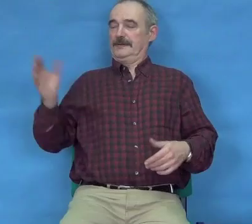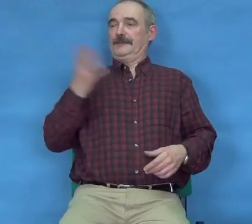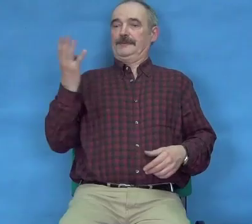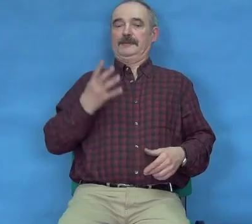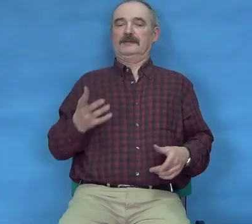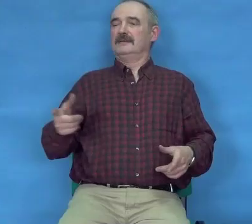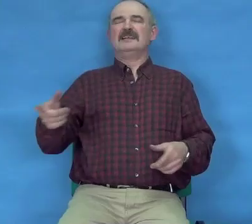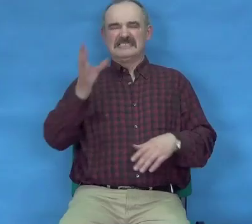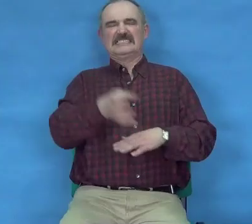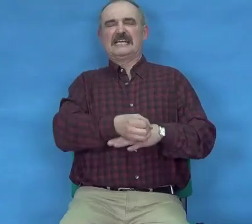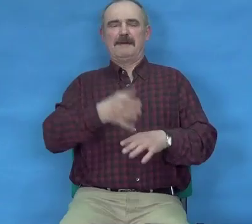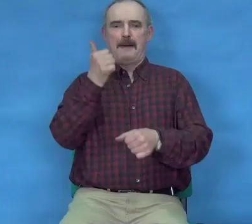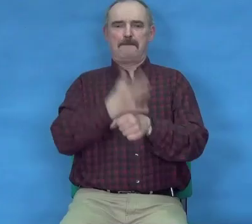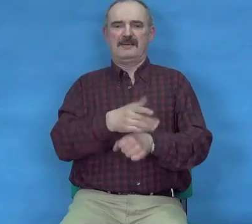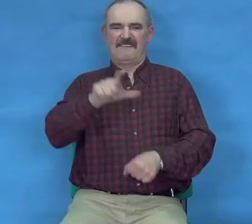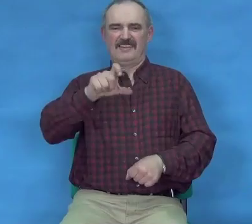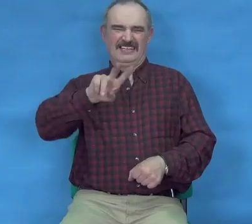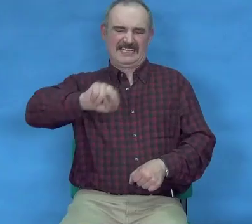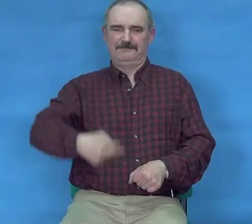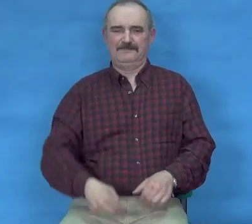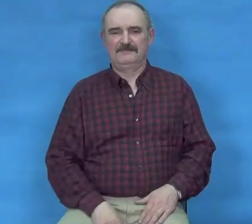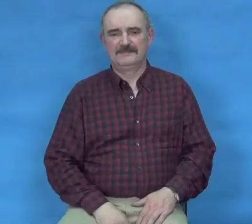Pociągi jeżdżą bardzo szybko, sto pięćdziesiąt, dwieście kilometrów.